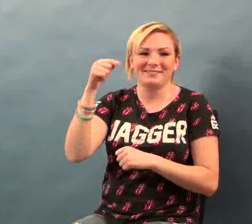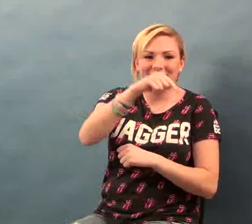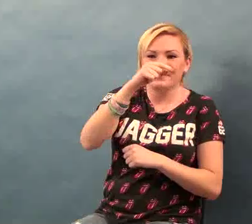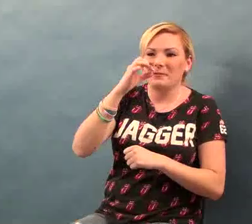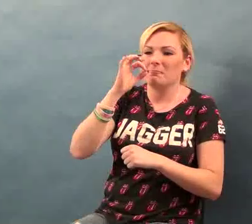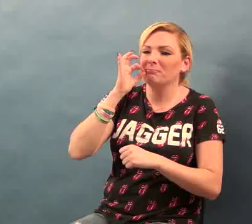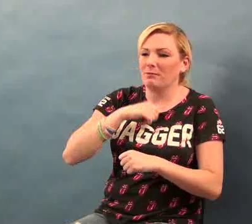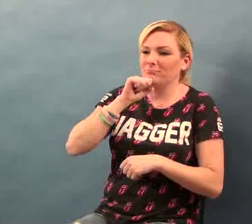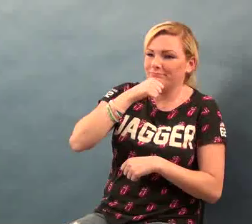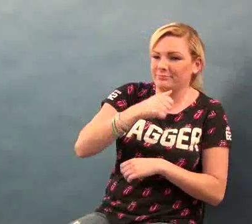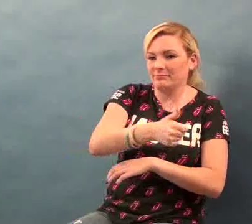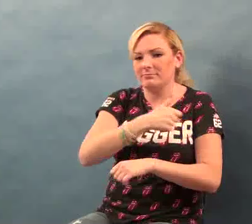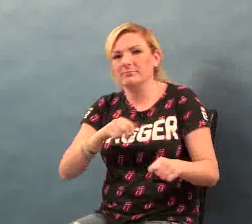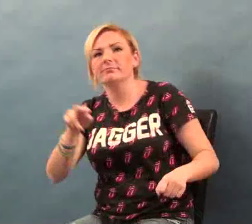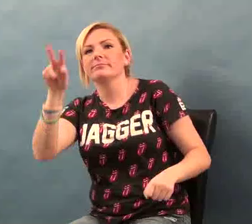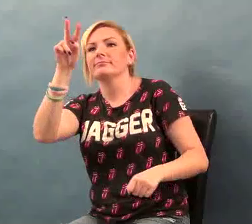Starszy pan przychodzi i rozgląda się.